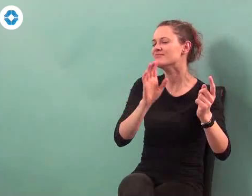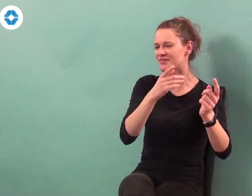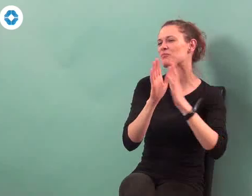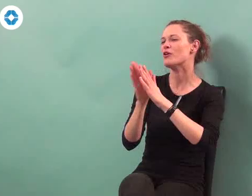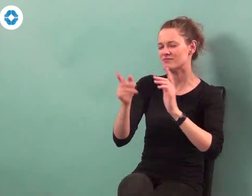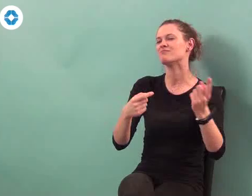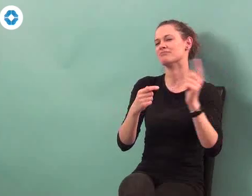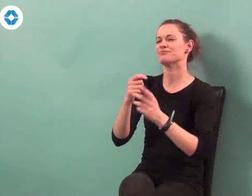Podchodzi i płaci.